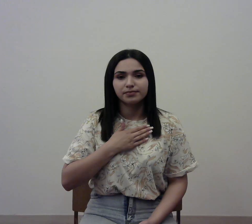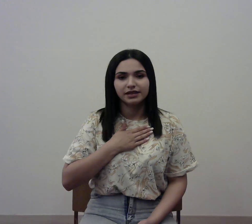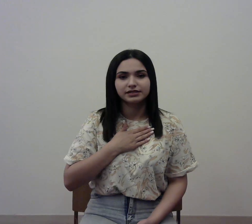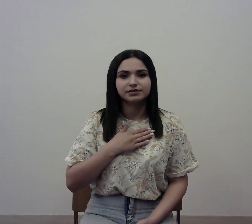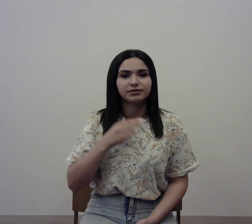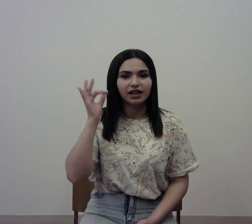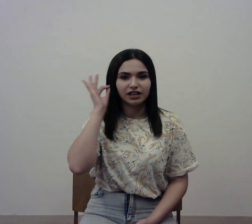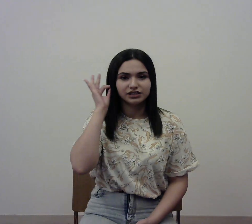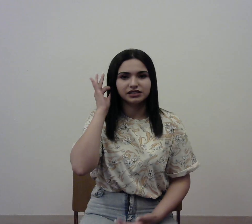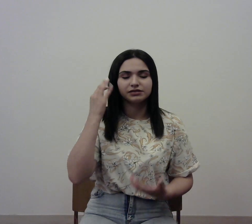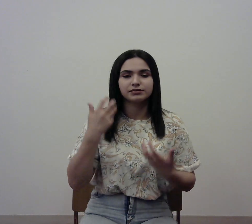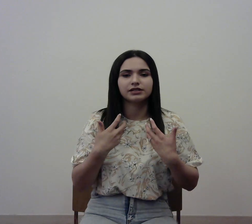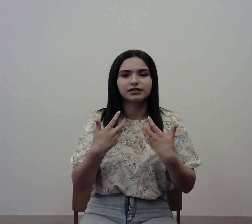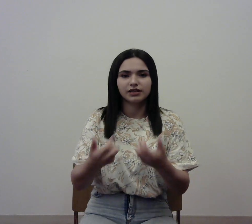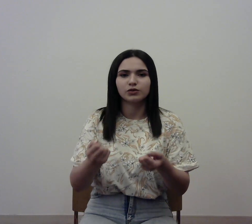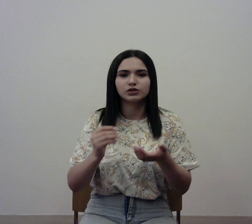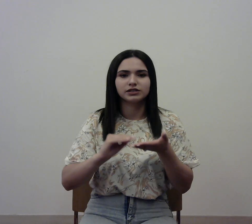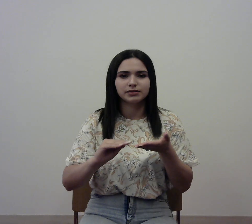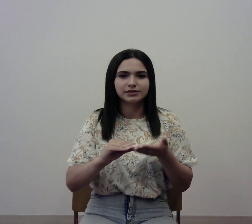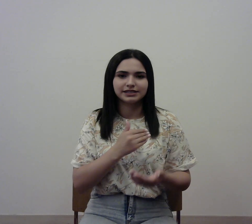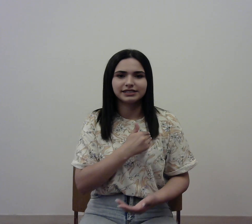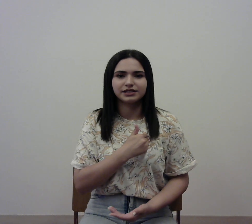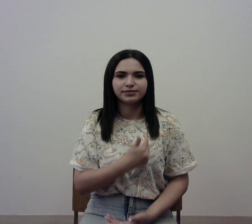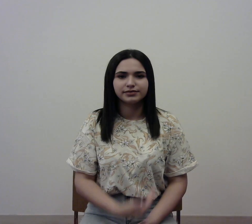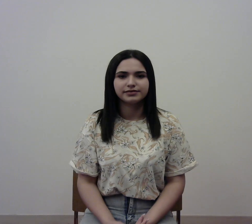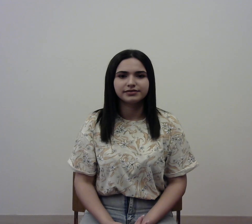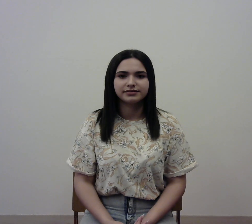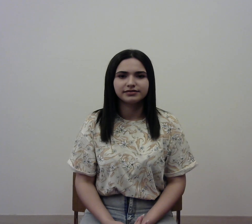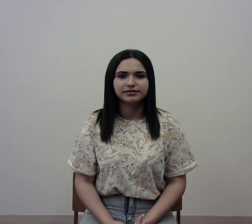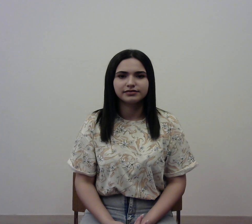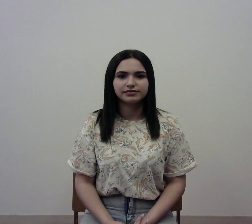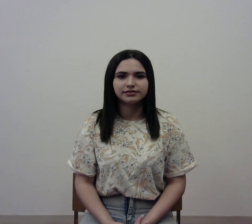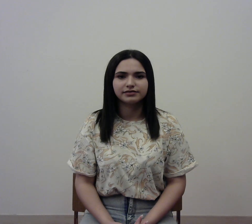Mən həkimin qəbuluna yazılmaq istəyirəm